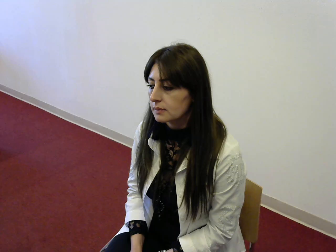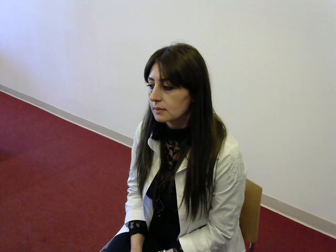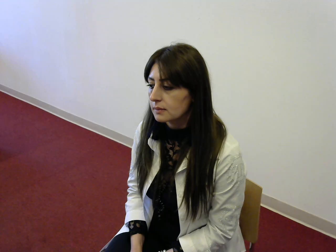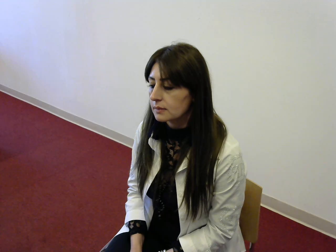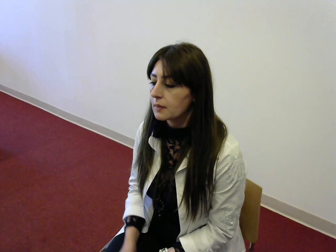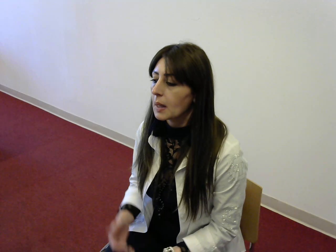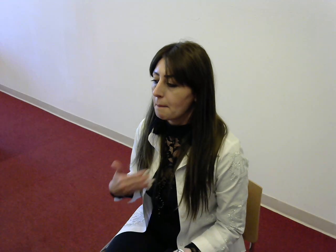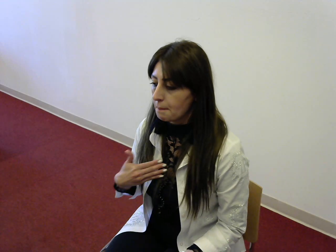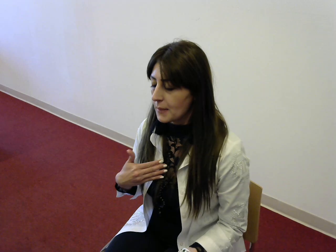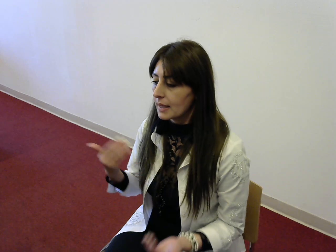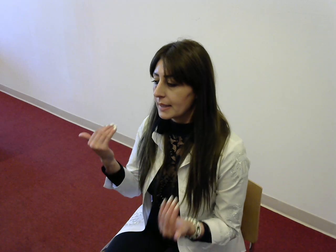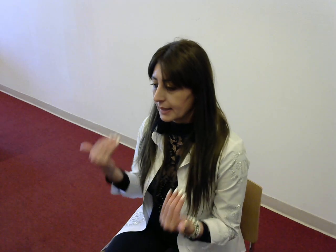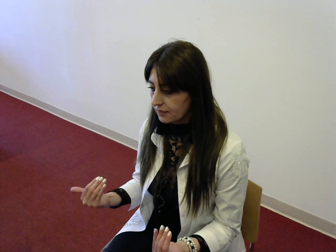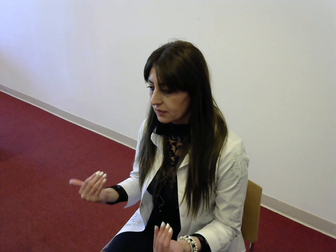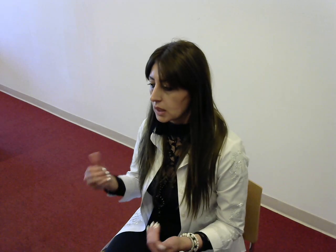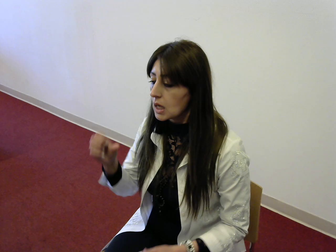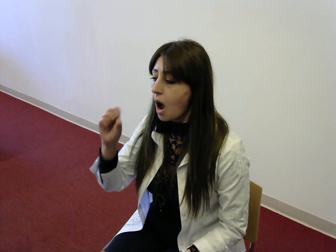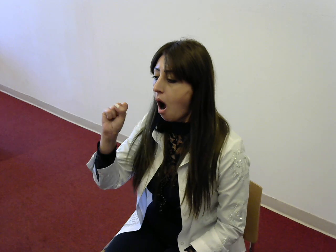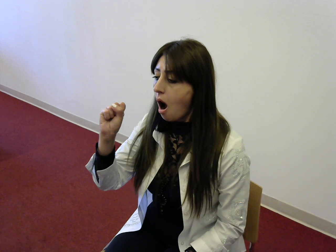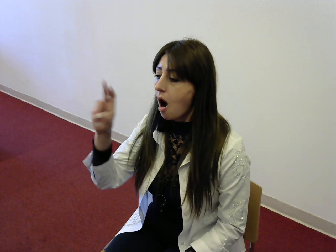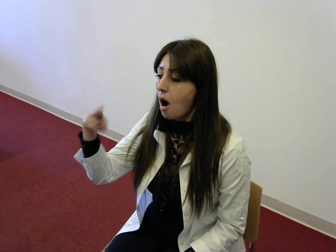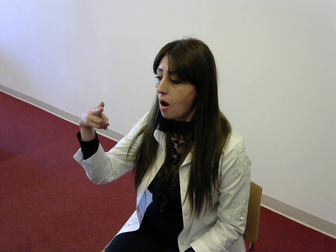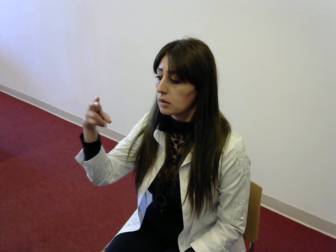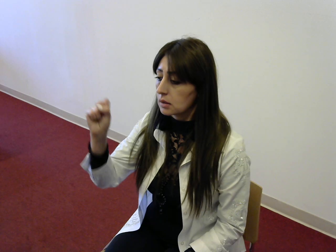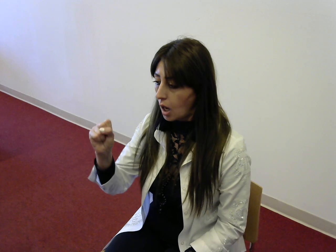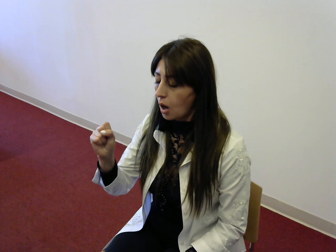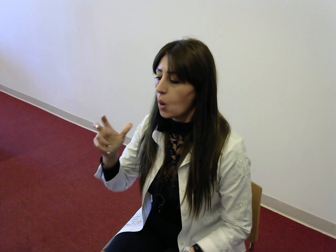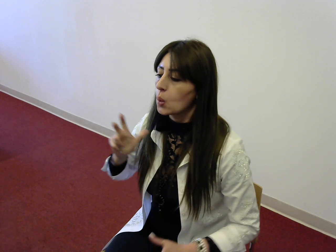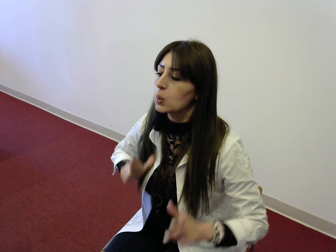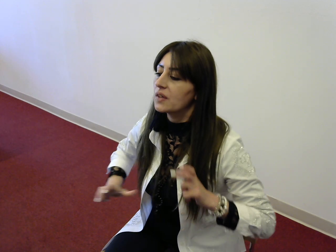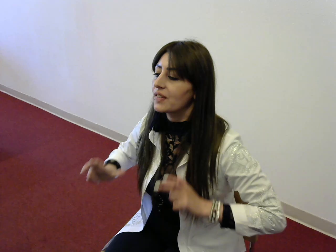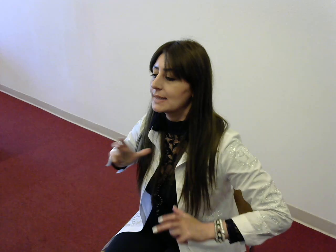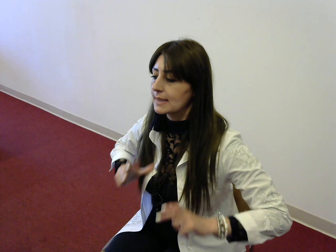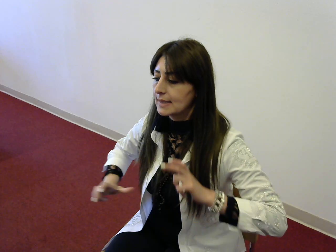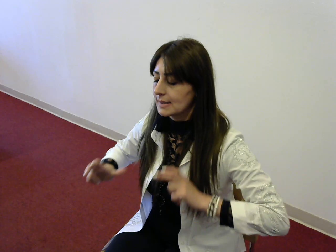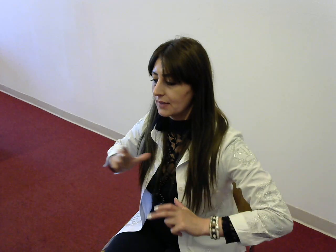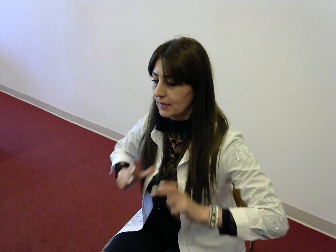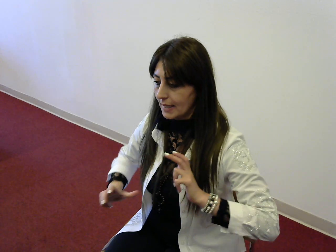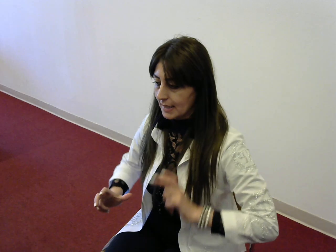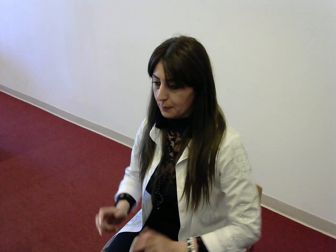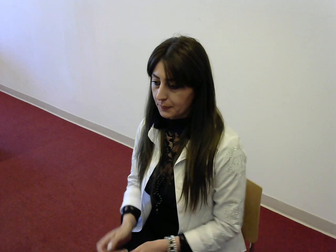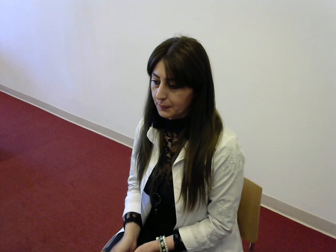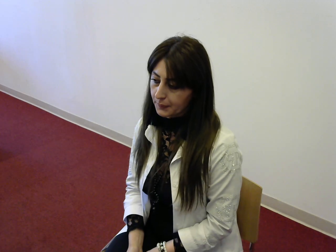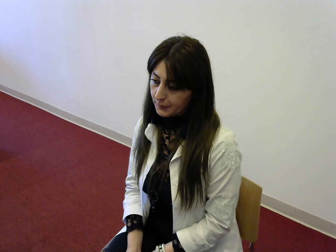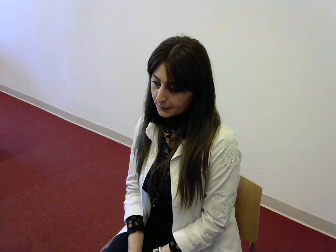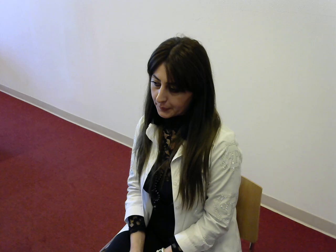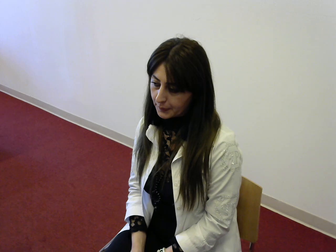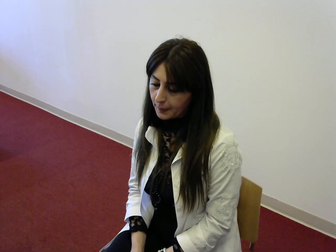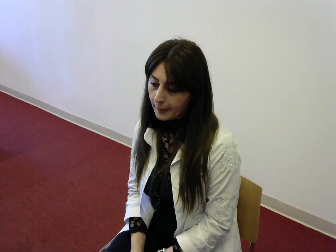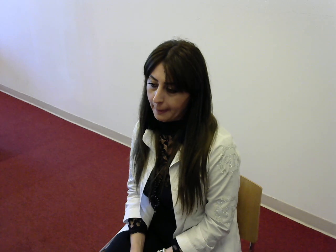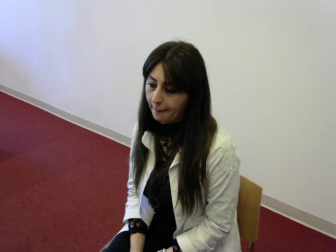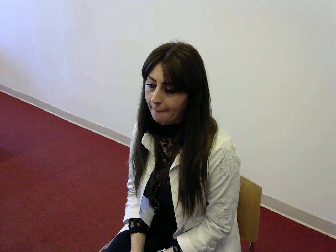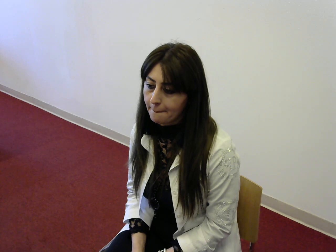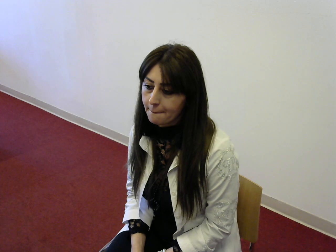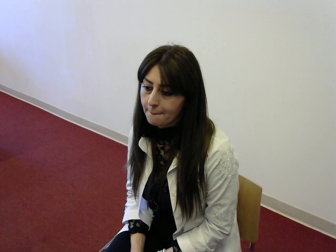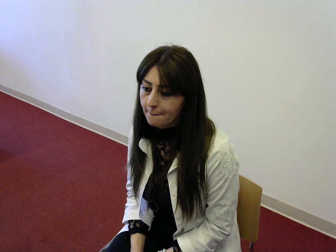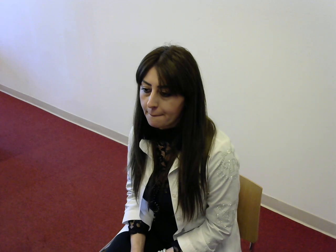Mən indi ADA universitetindəyəm